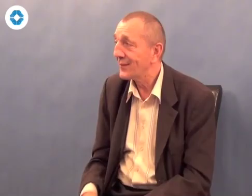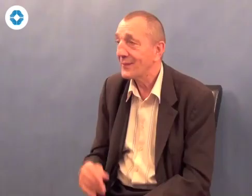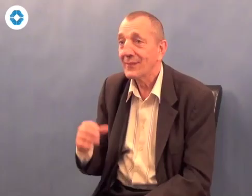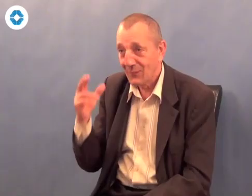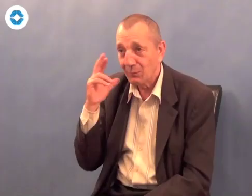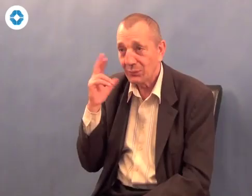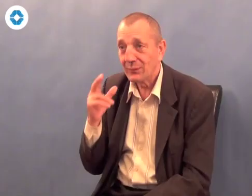Rozumiesz?